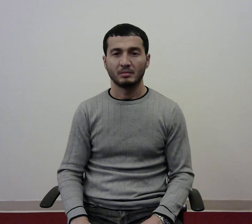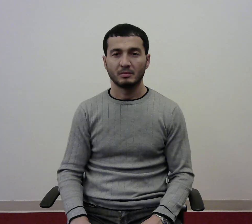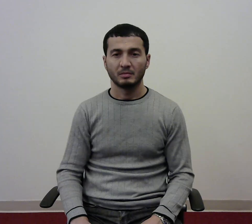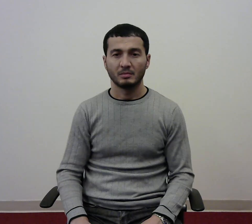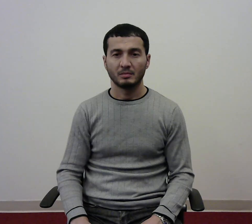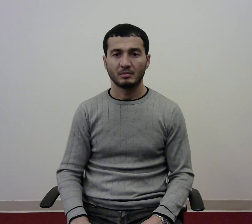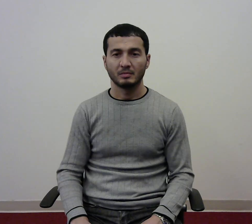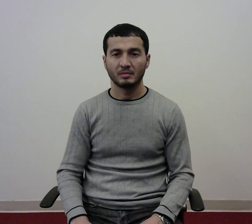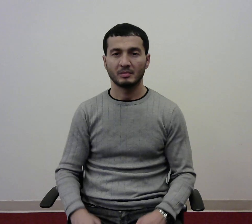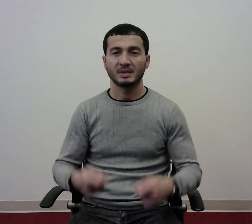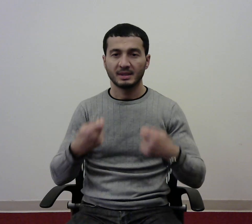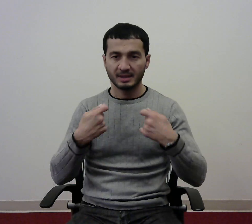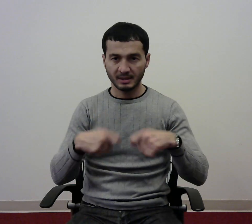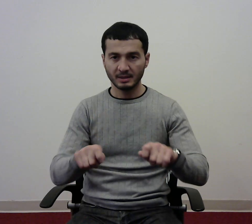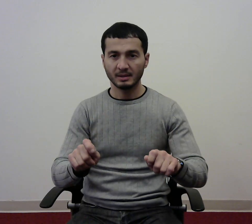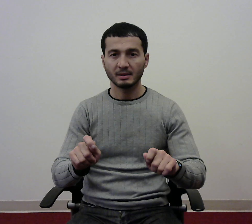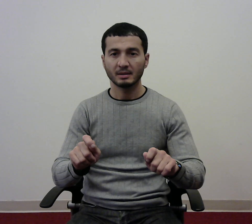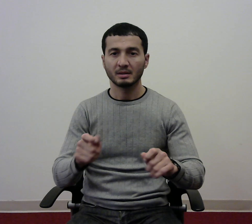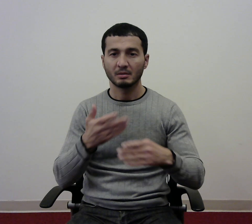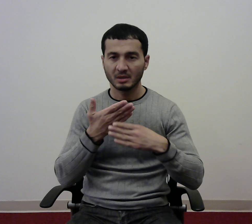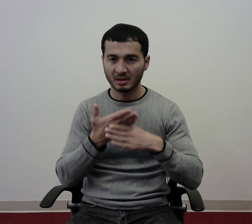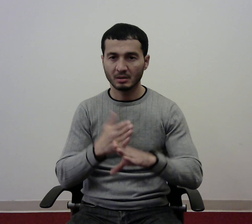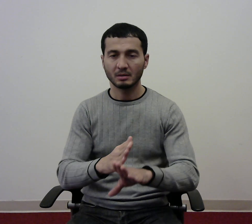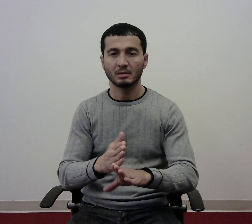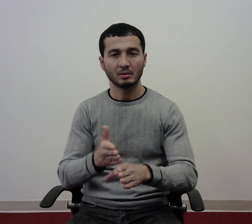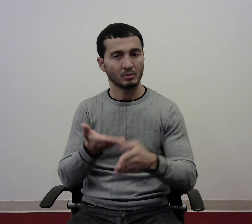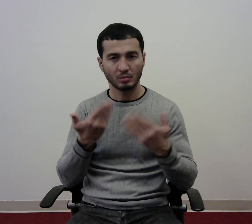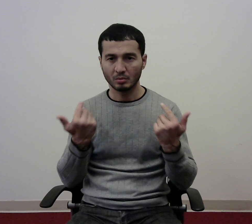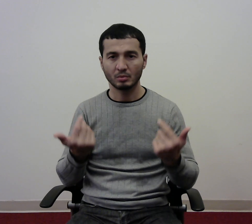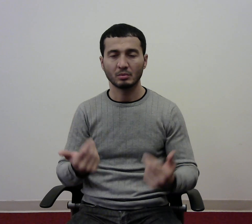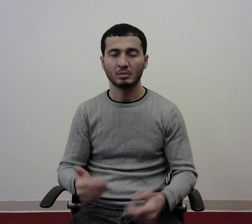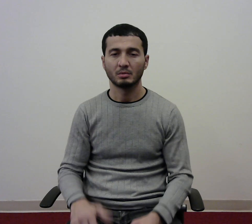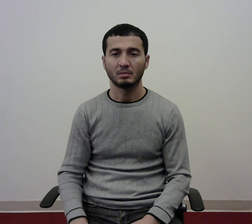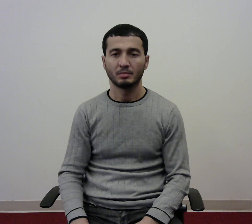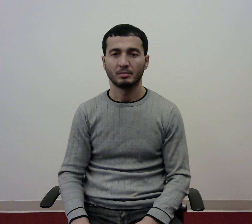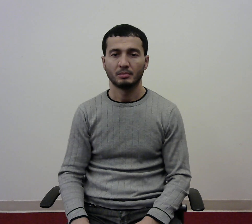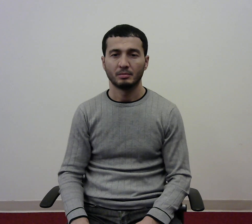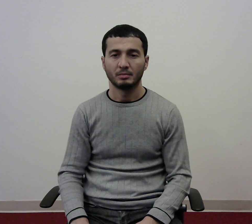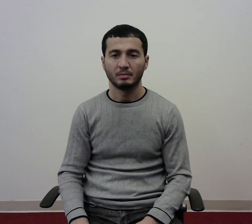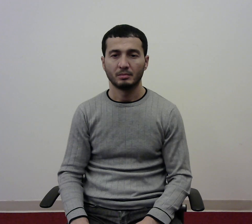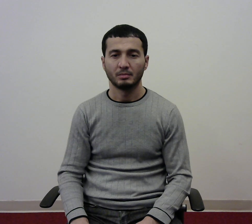Satıcının xırdası yox idi